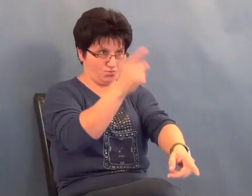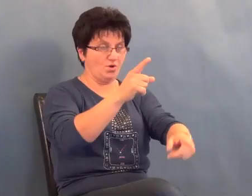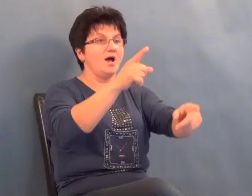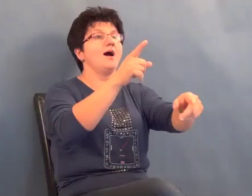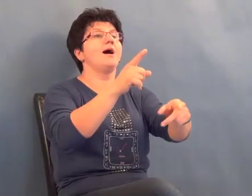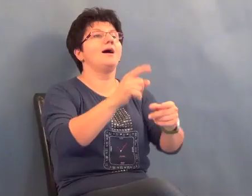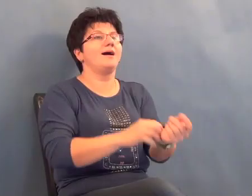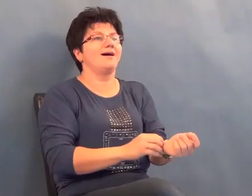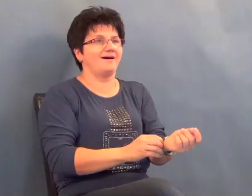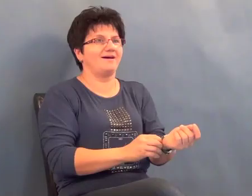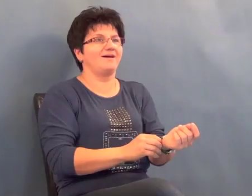Jest.